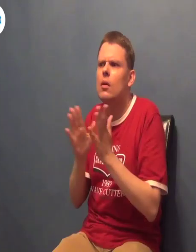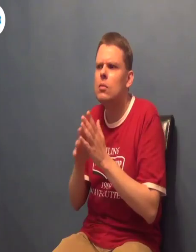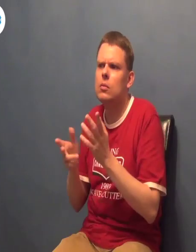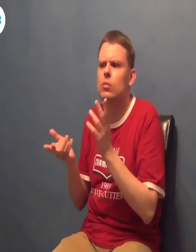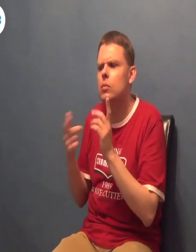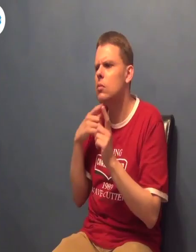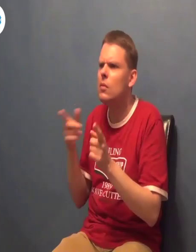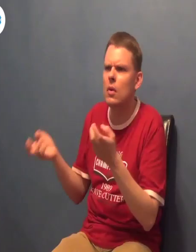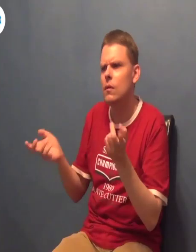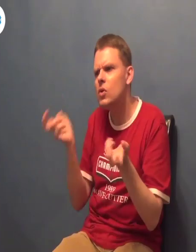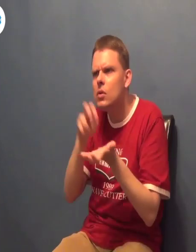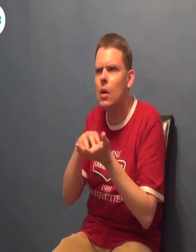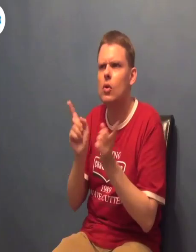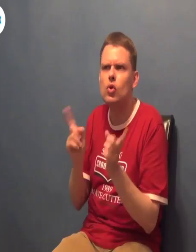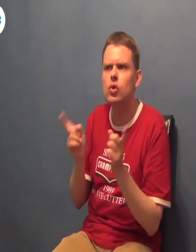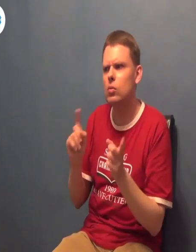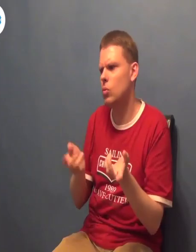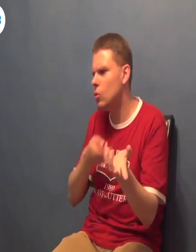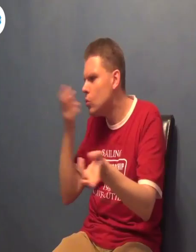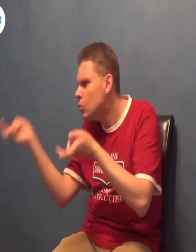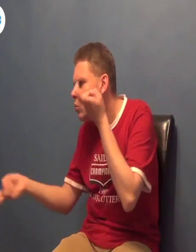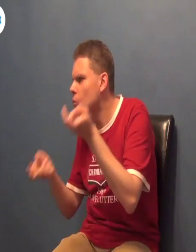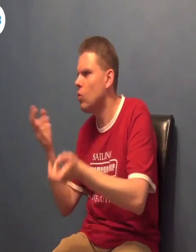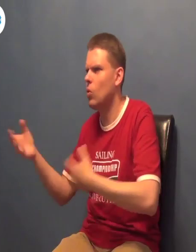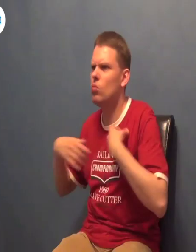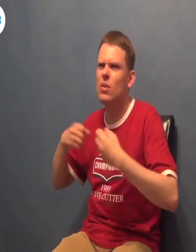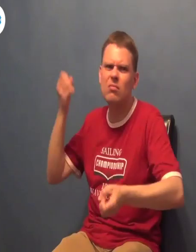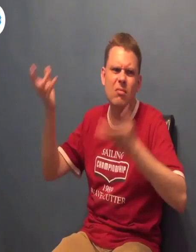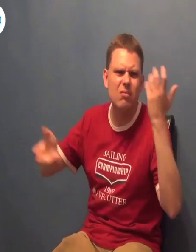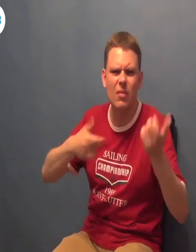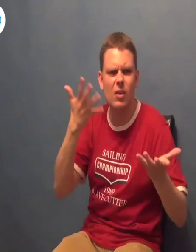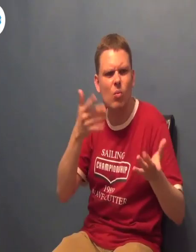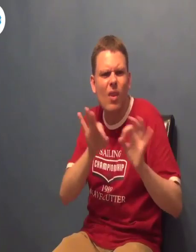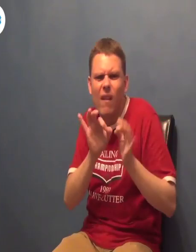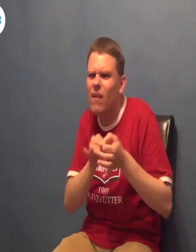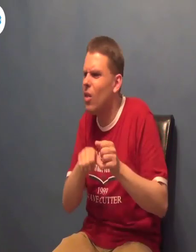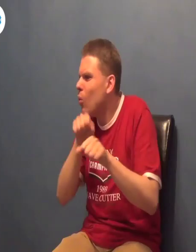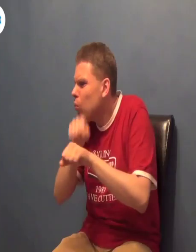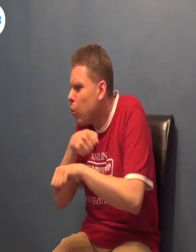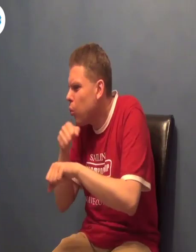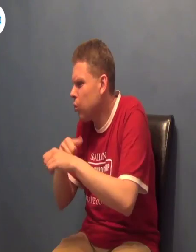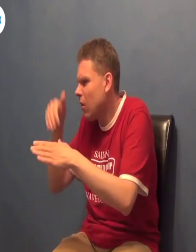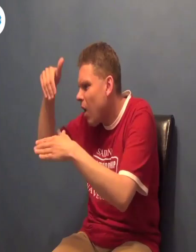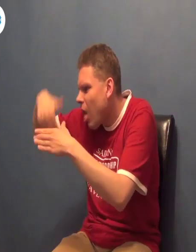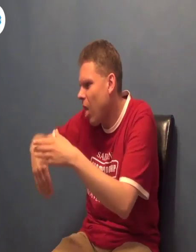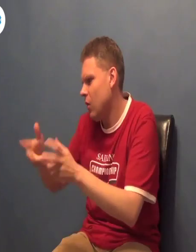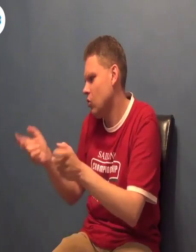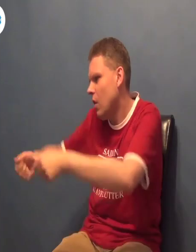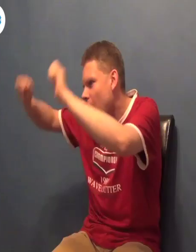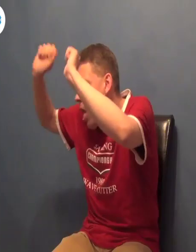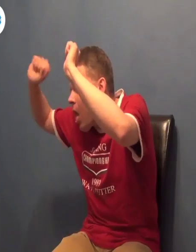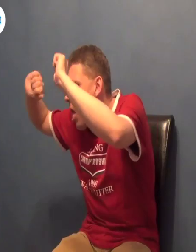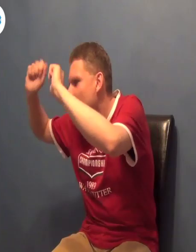Rozmawiają o tym, żeby jej szukać. Szybko wstają, dalej szukają, przeszukują ubrania, rozrzucają je, wszędzie szukają! Nawet w butach, potrząsają nimi, żeby sprawdzić, czy nie ma jej w środku.